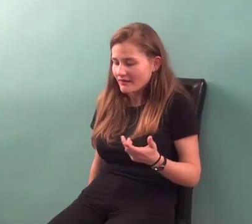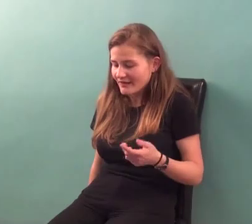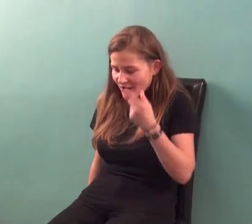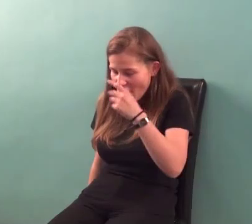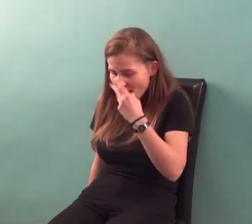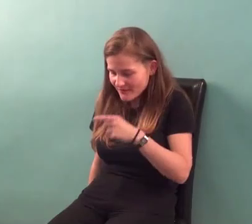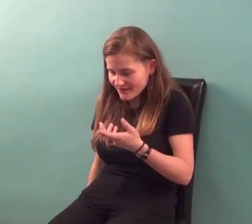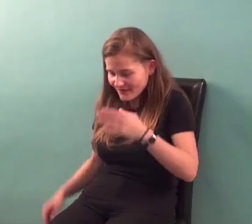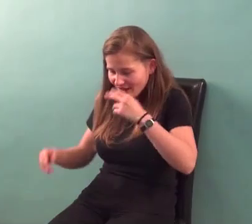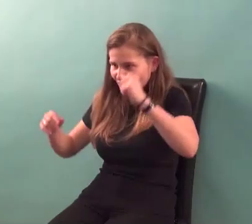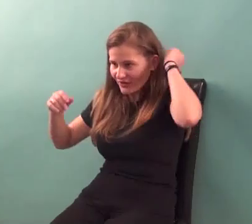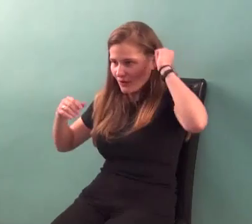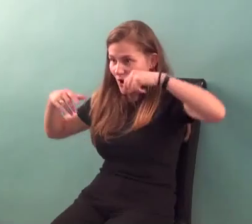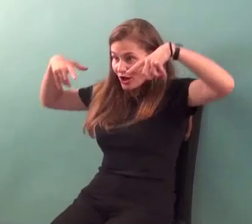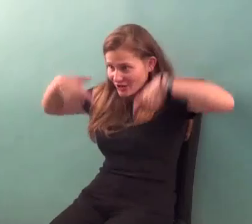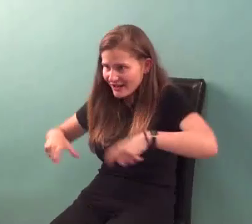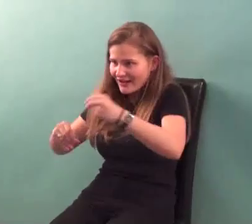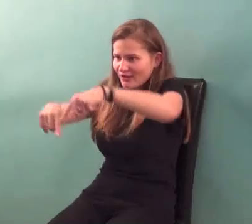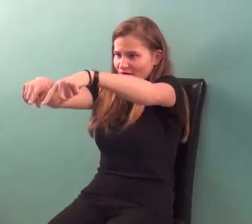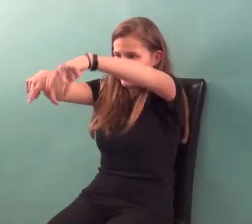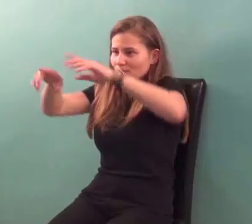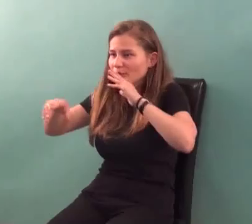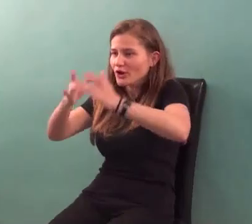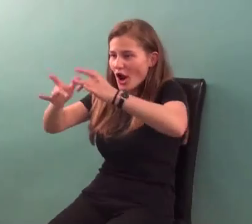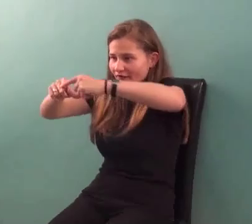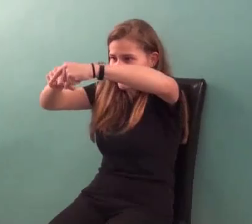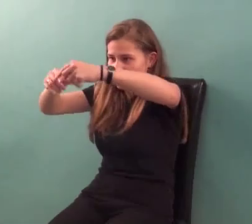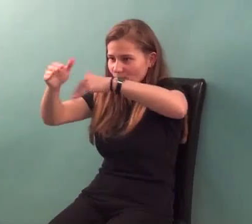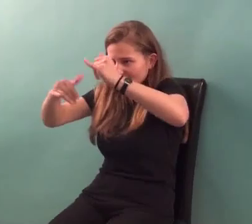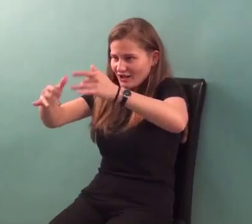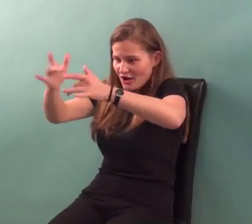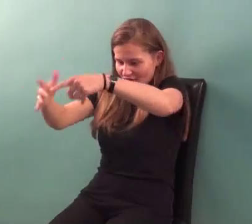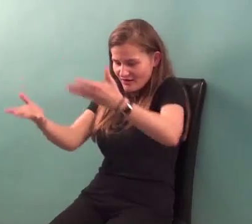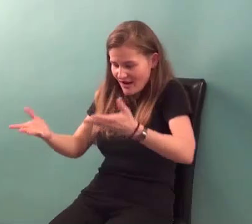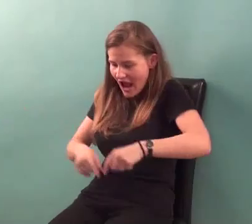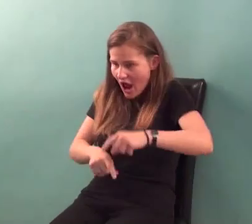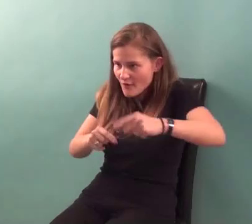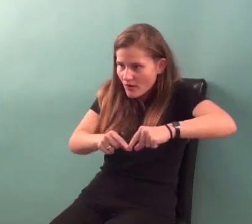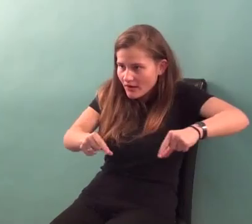Na obrazku widać, że ktoś siedzi z tyłu i jedzie na rowerze, widać pedał roweru.